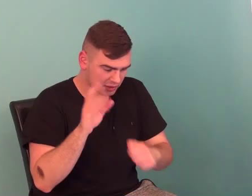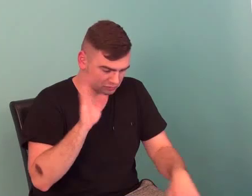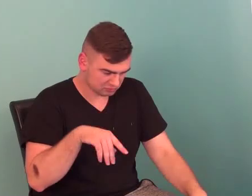Dobra.